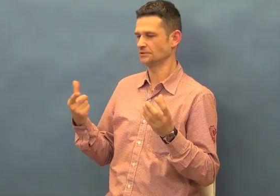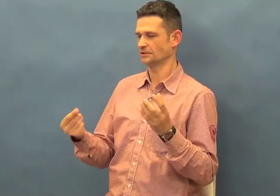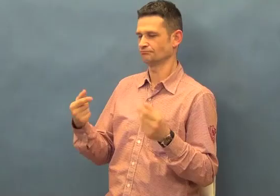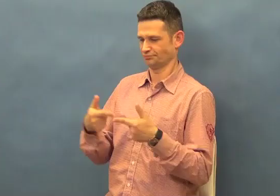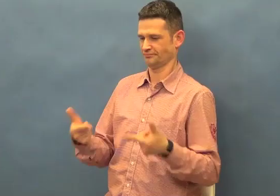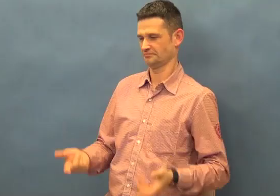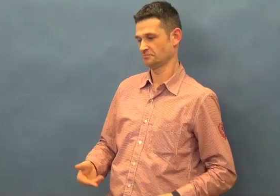To razem pasuje.